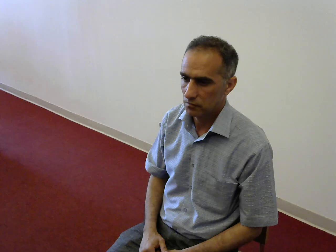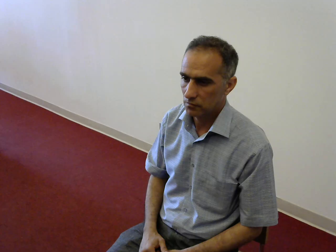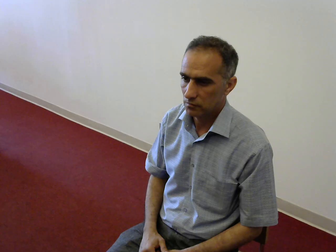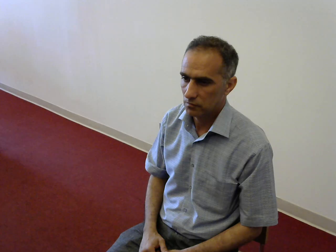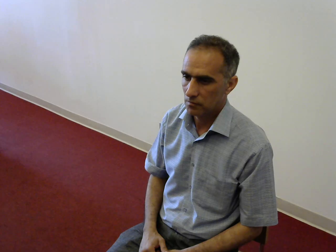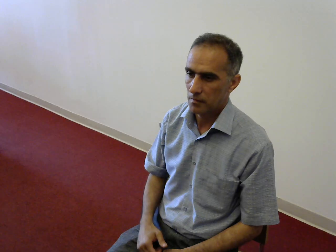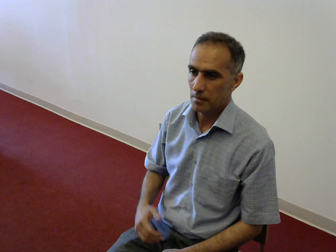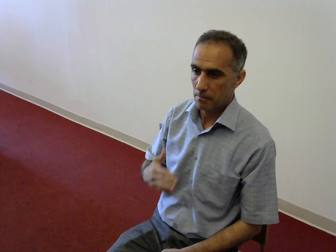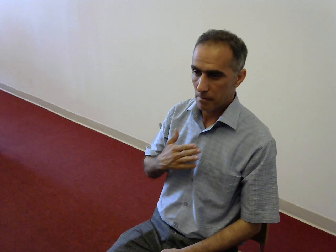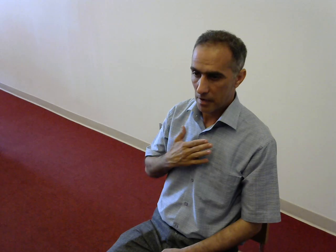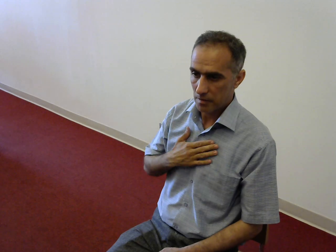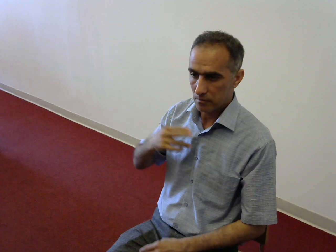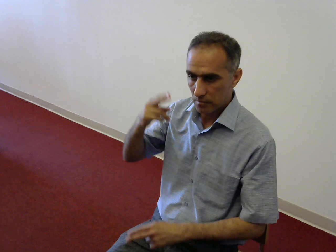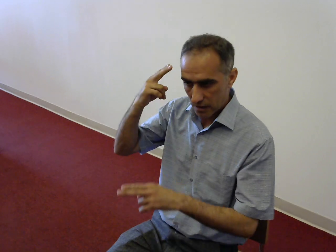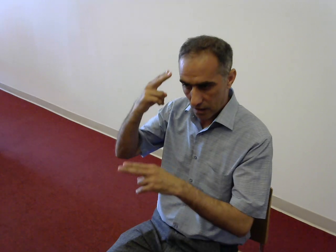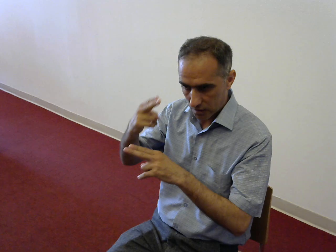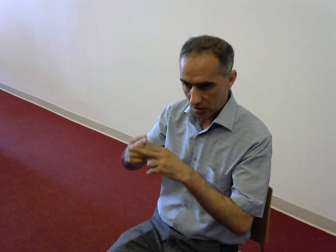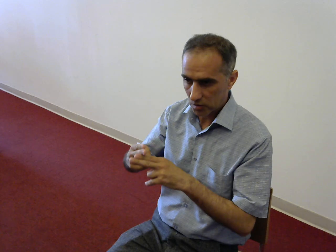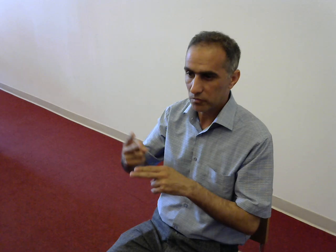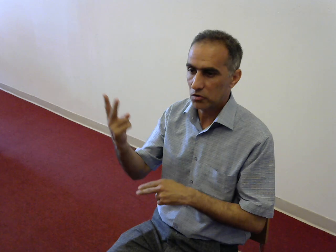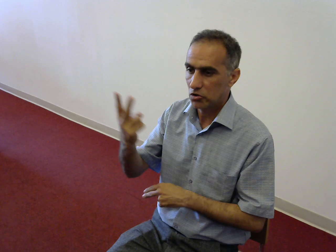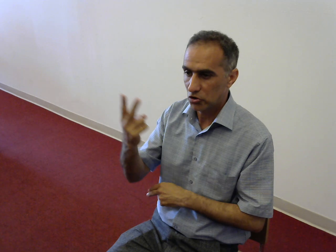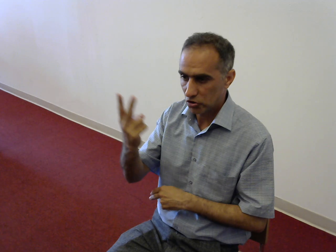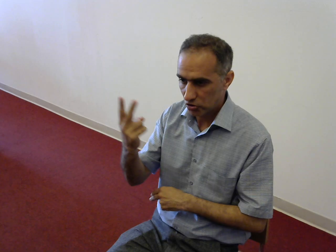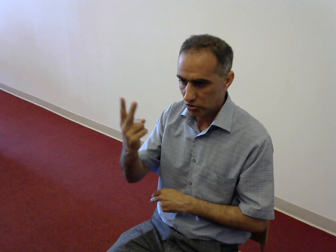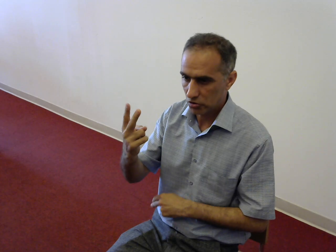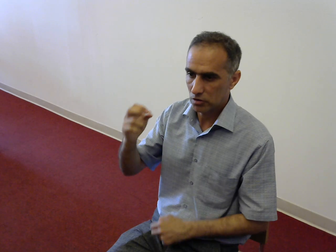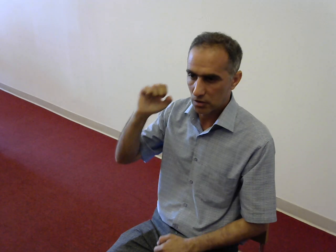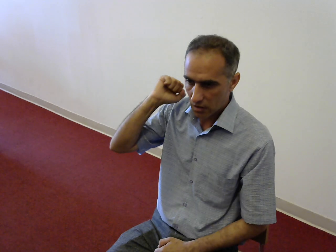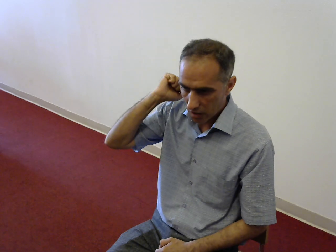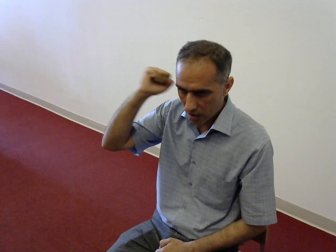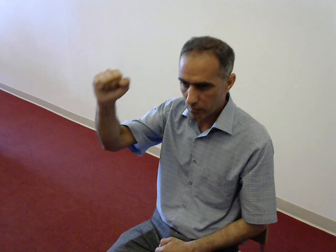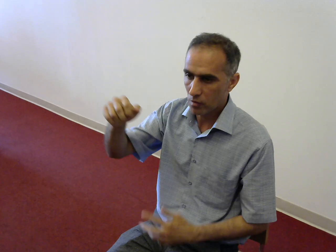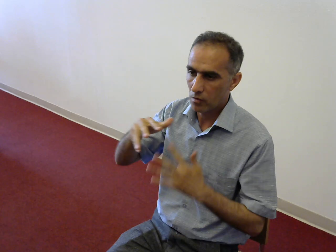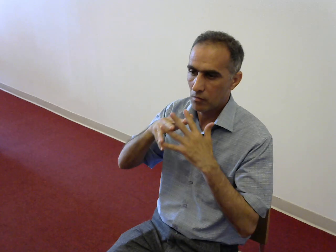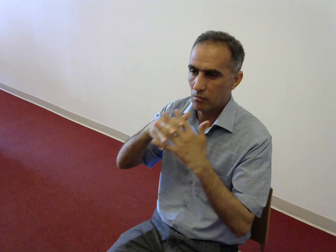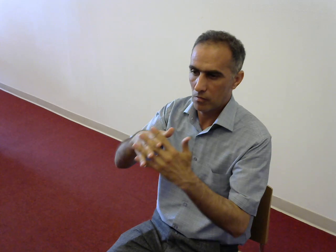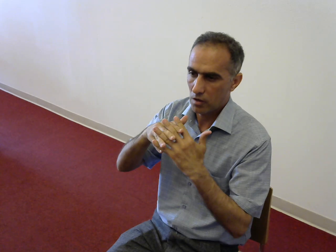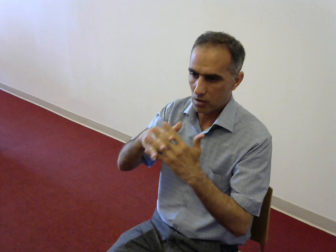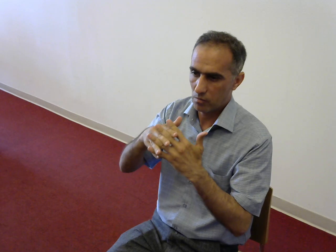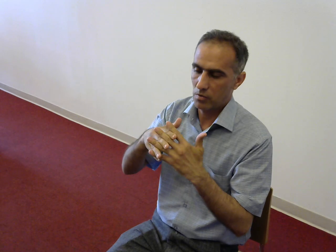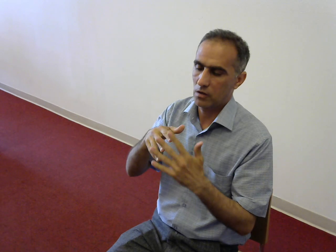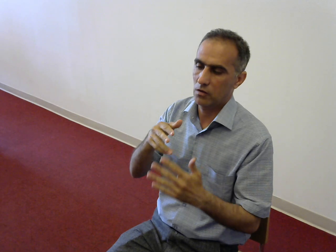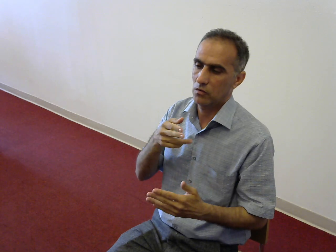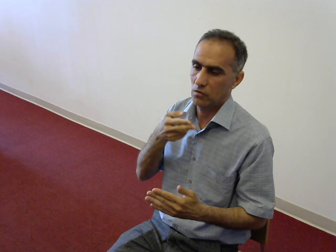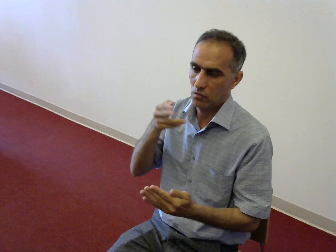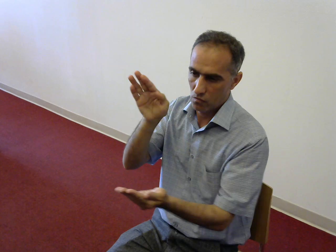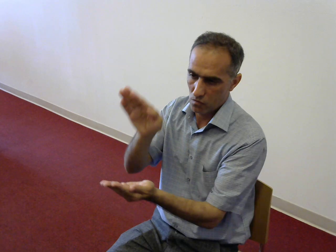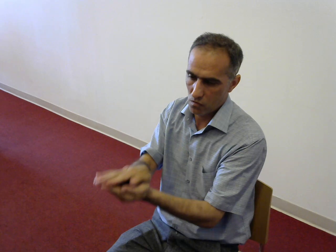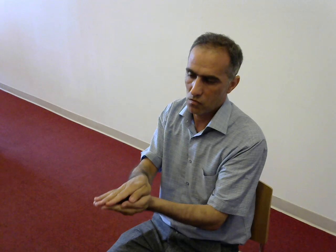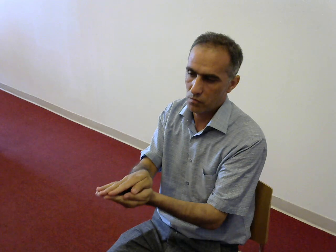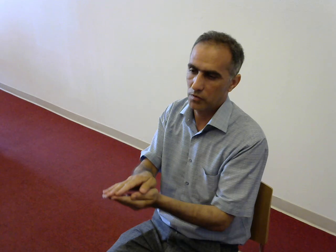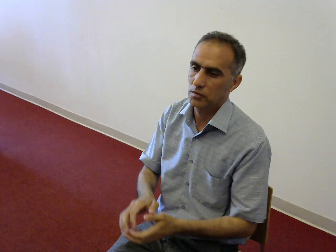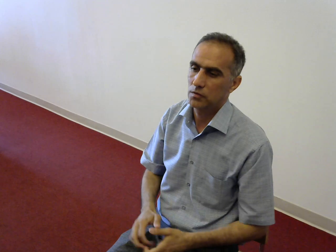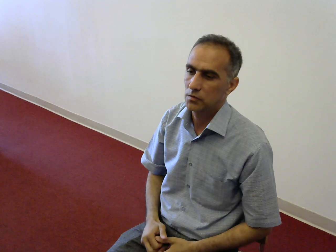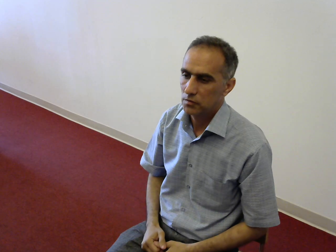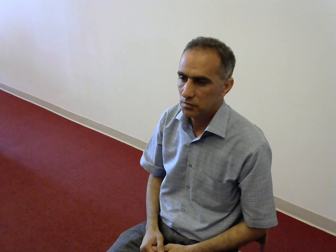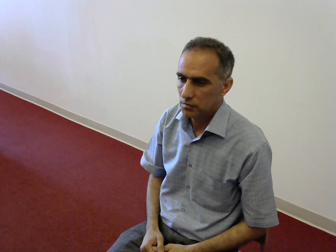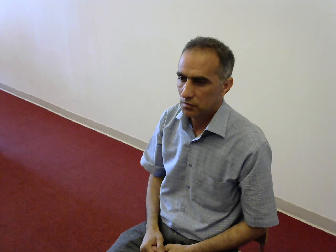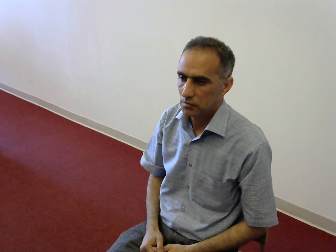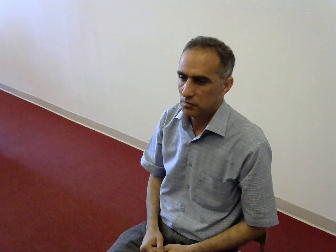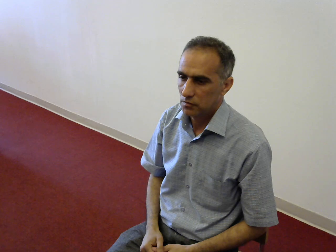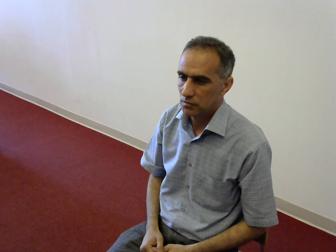Mənim qardaşım 2-ci Qarabağ müharibəsində şəhid olub